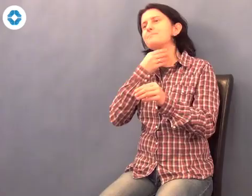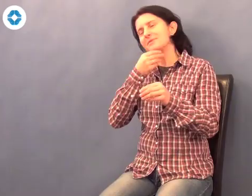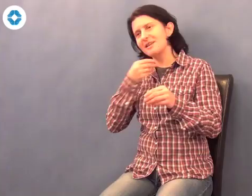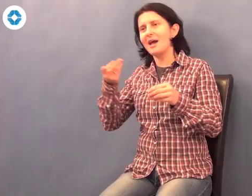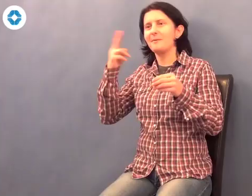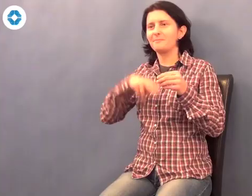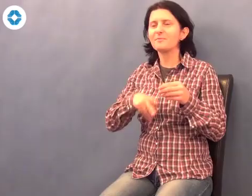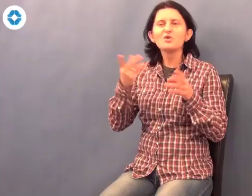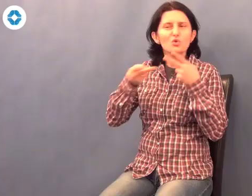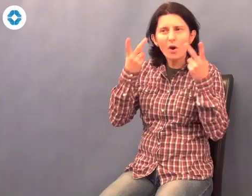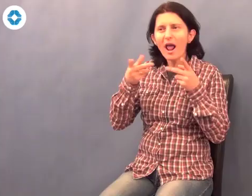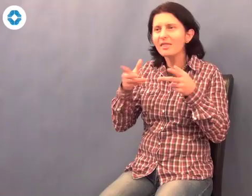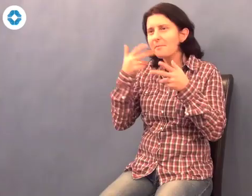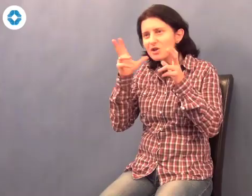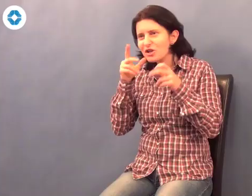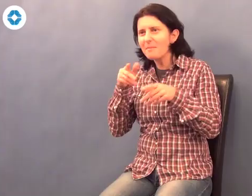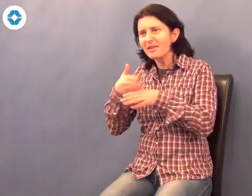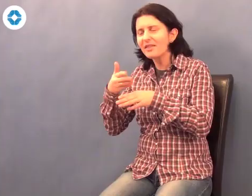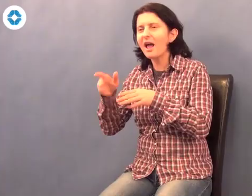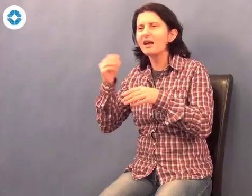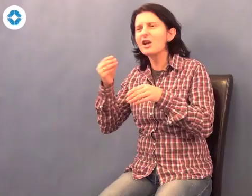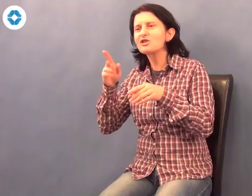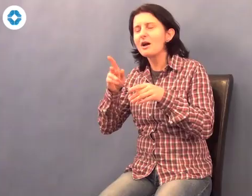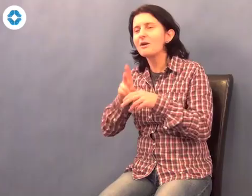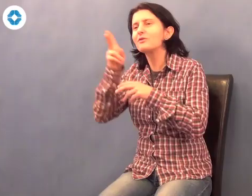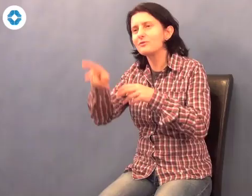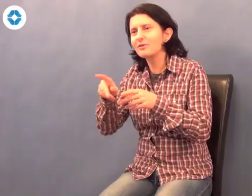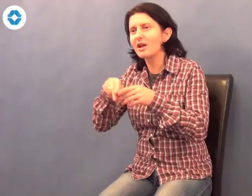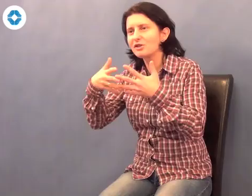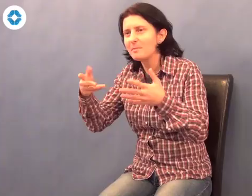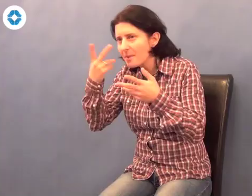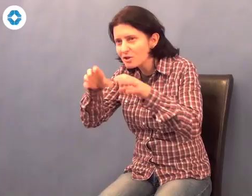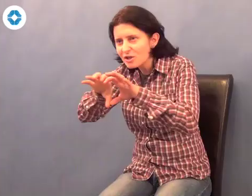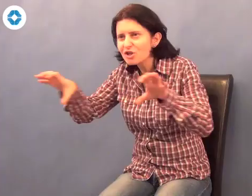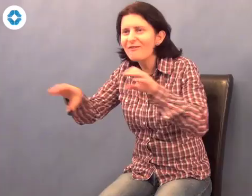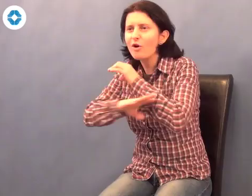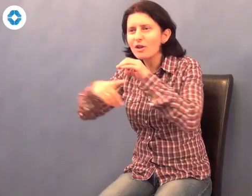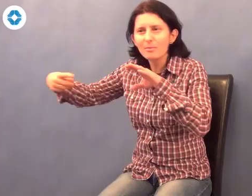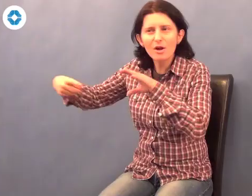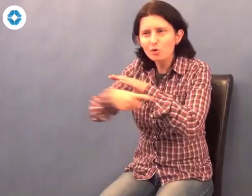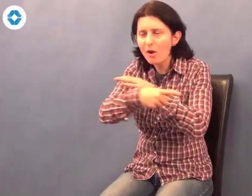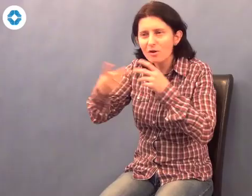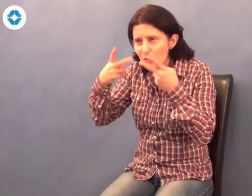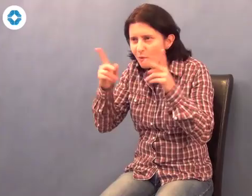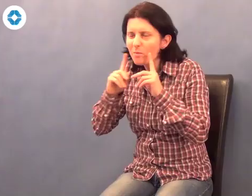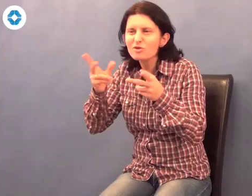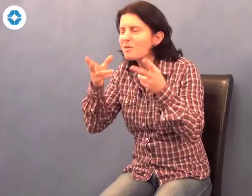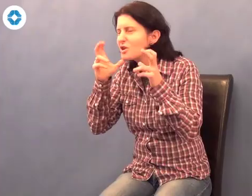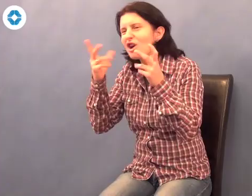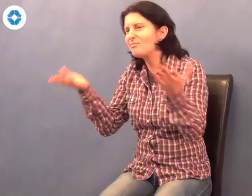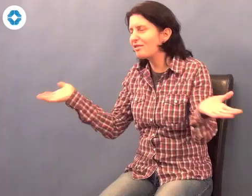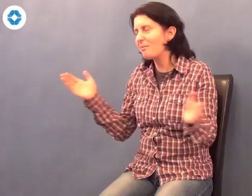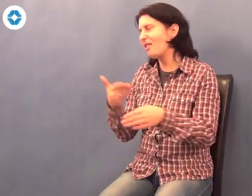Następnie szukali żaby, ale jej nie było, dalej jeszcze w ziemi szukali, nawet pod drzewem chłopak szukał i nadal nie było żaby.